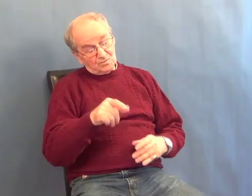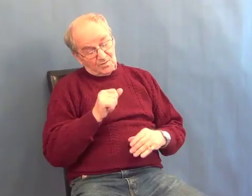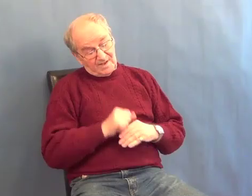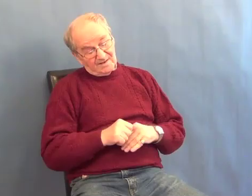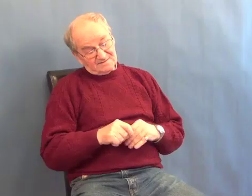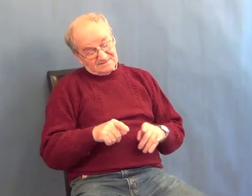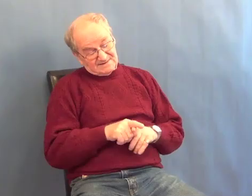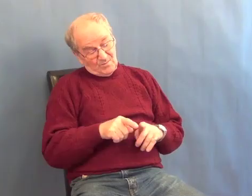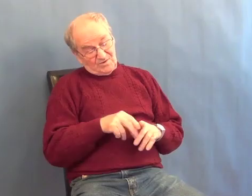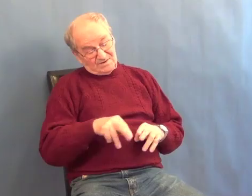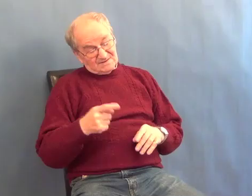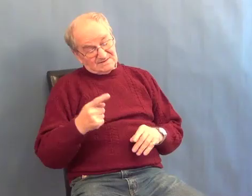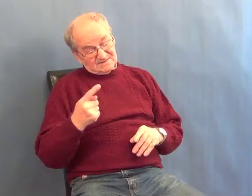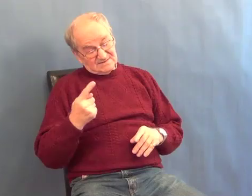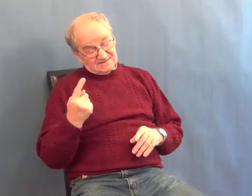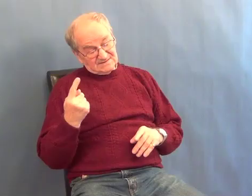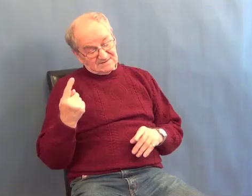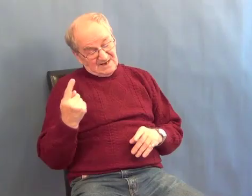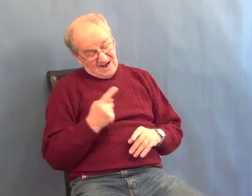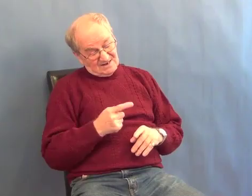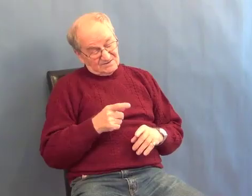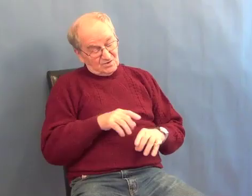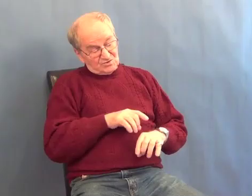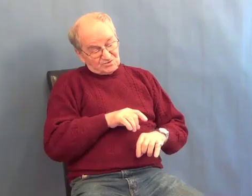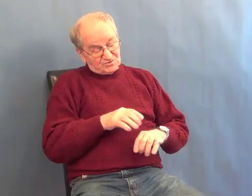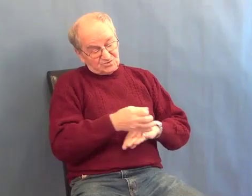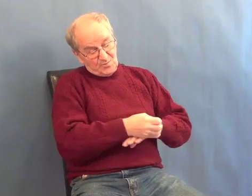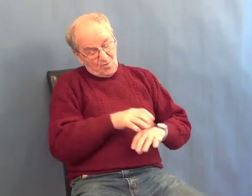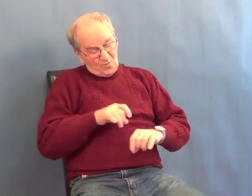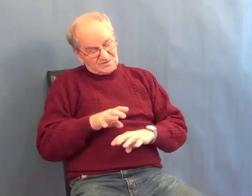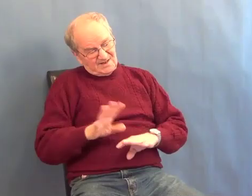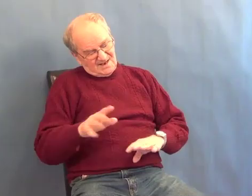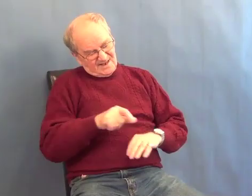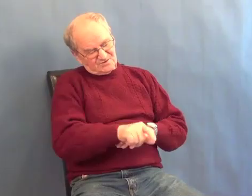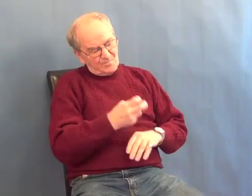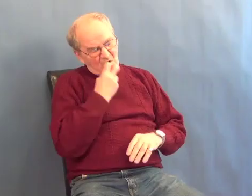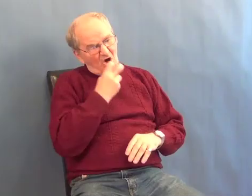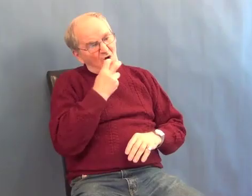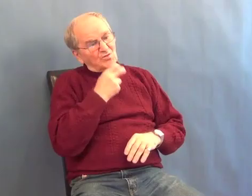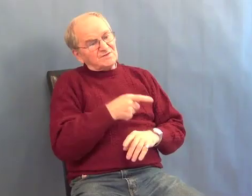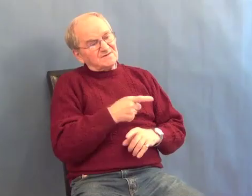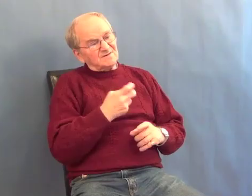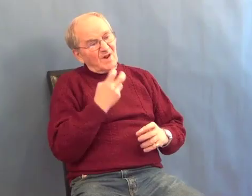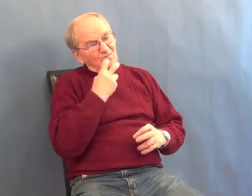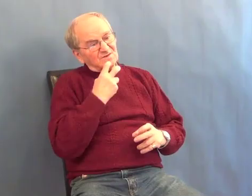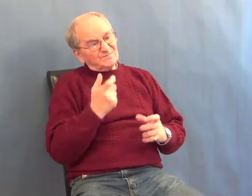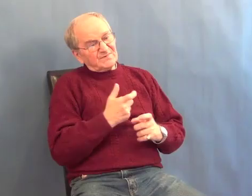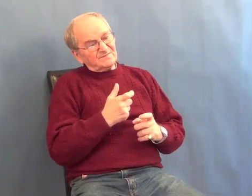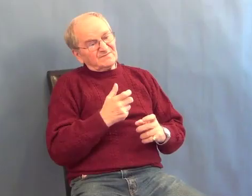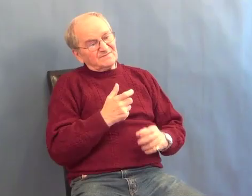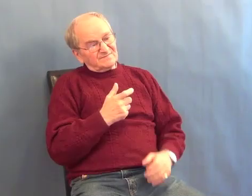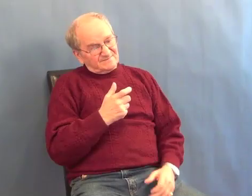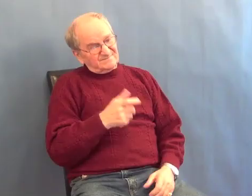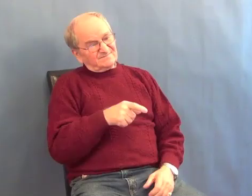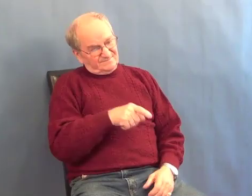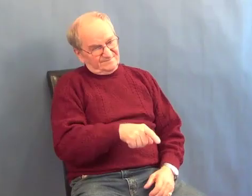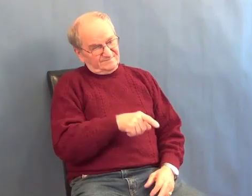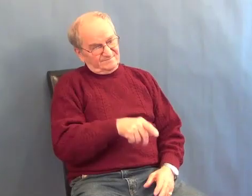To jest zakaz szybkiego biegania, ponieważ tam, gdzie stoi ten znak jest prąd i jest niebezpiecznie.